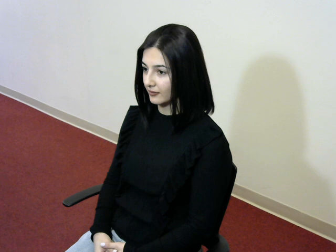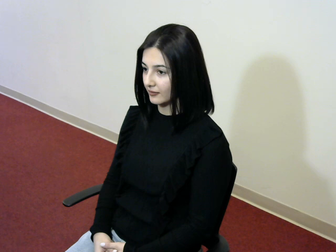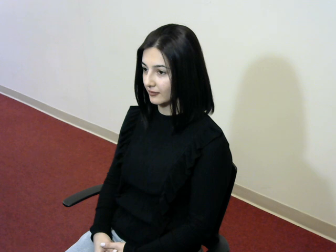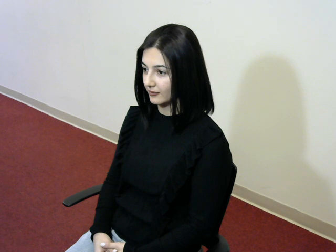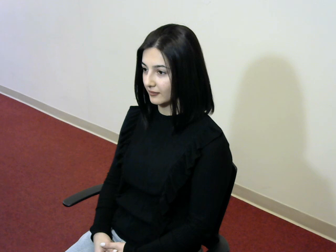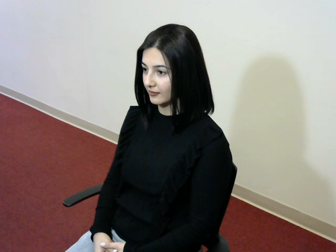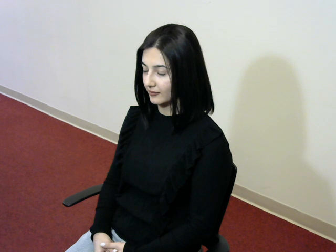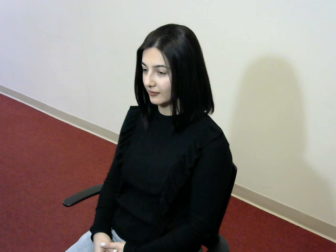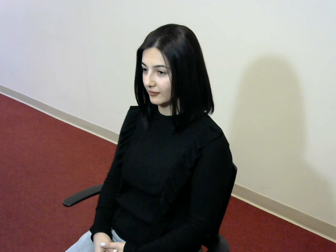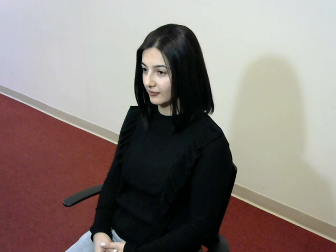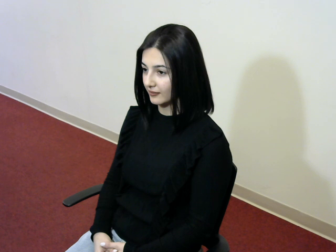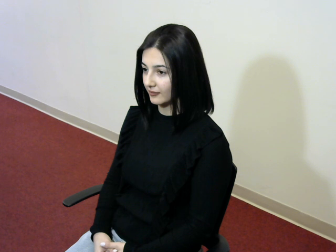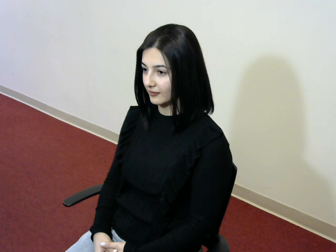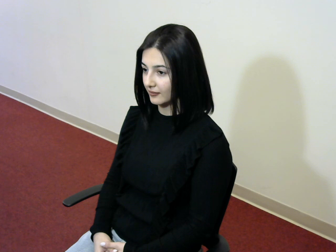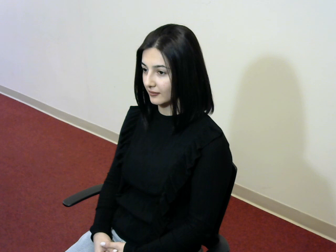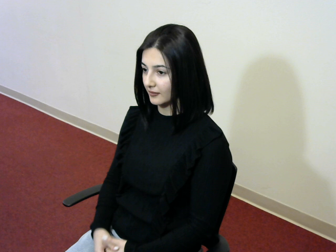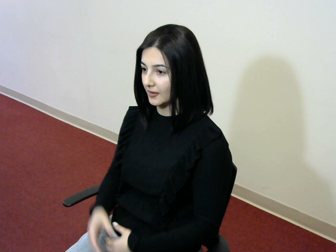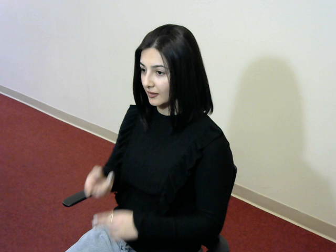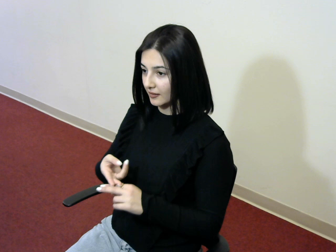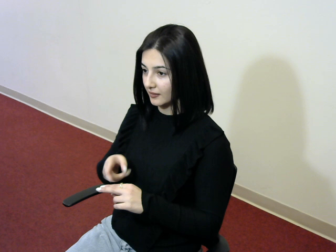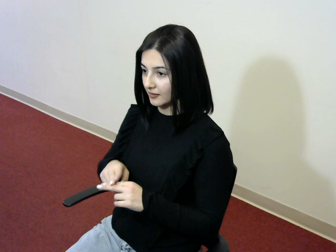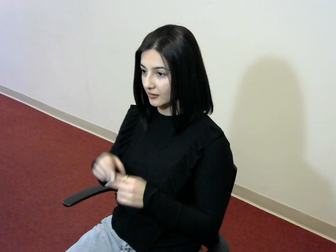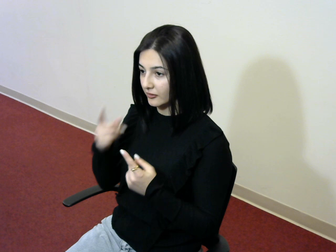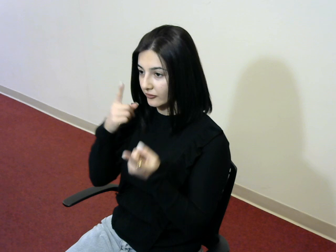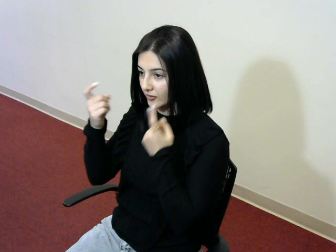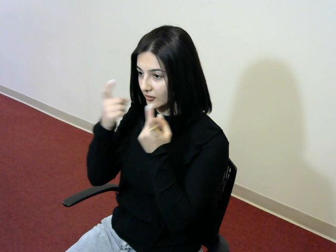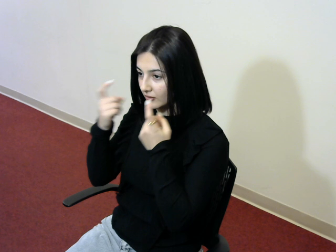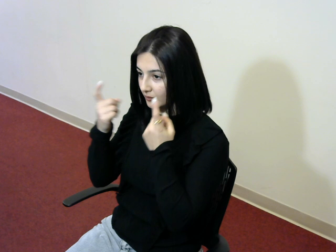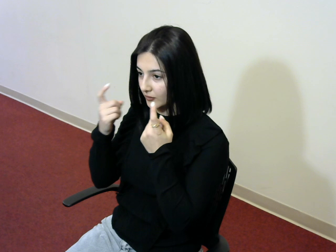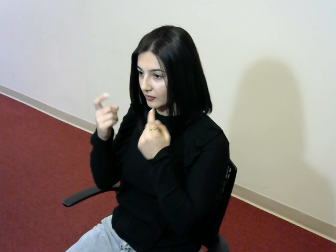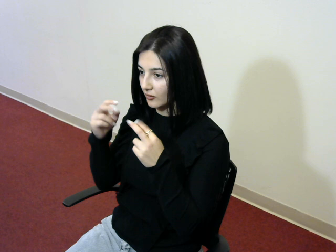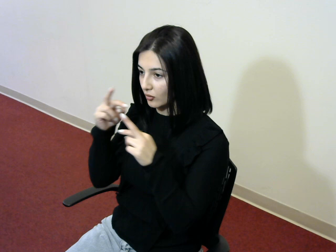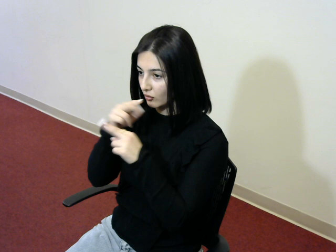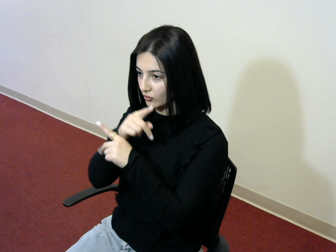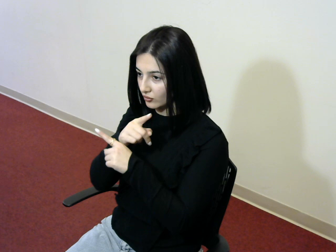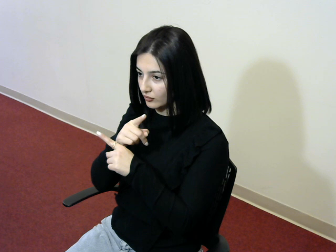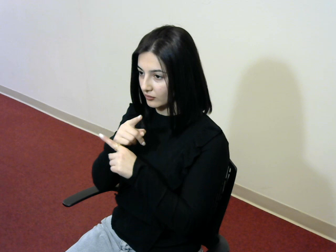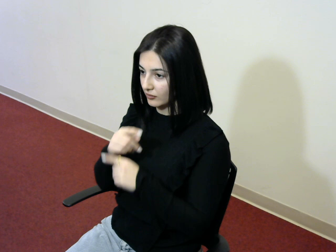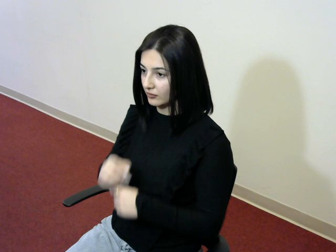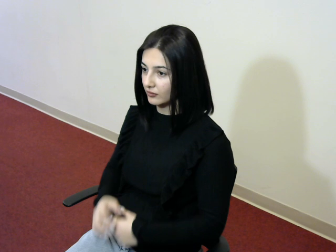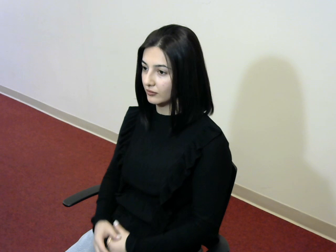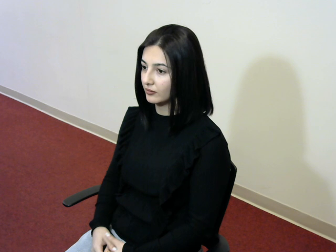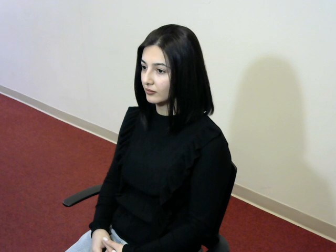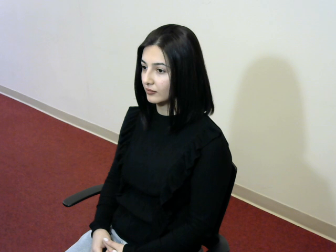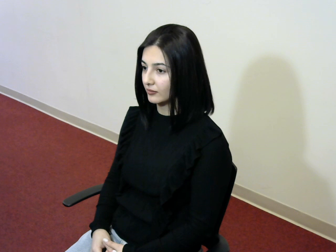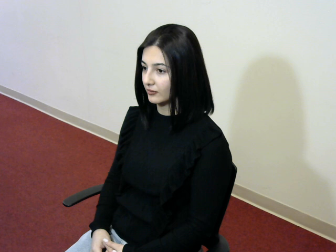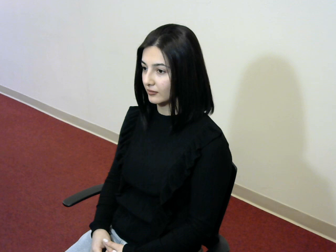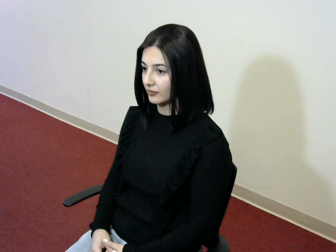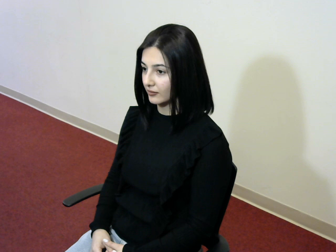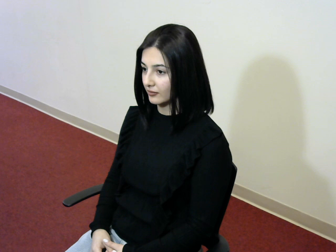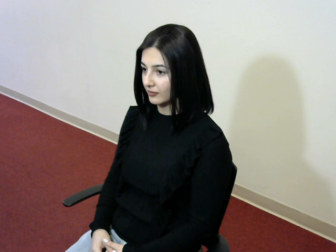Bu məlumat səhvdir